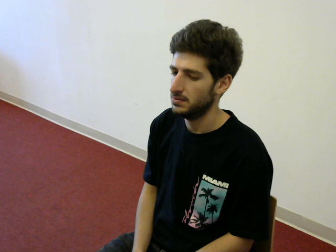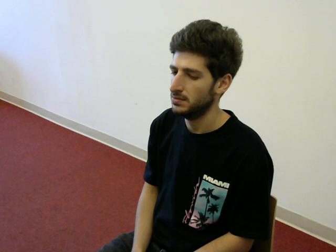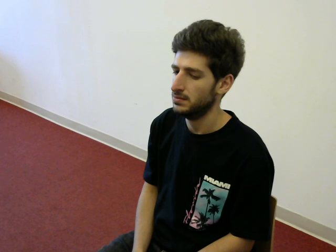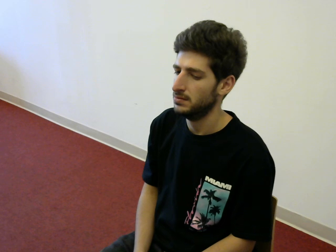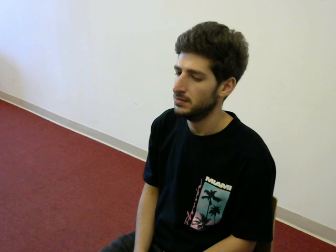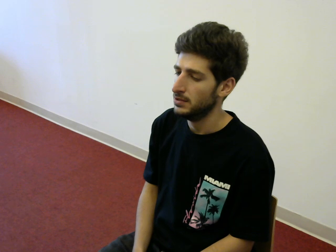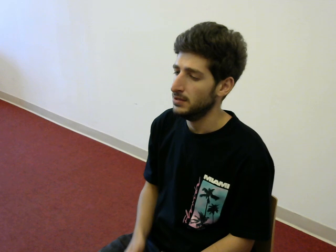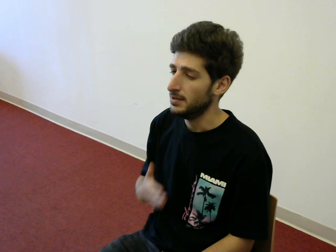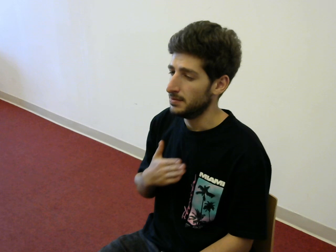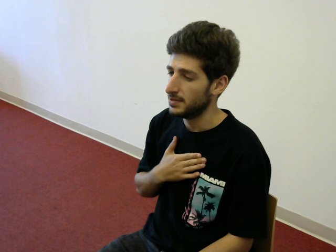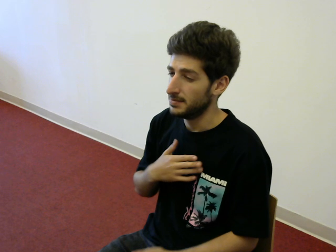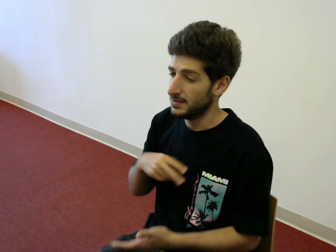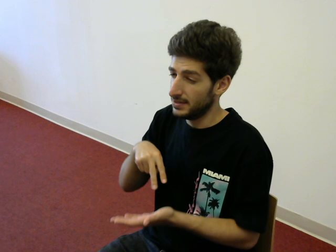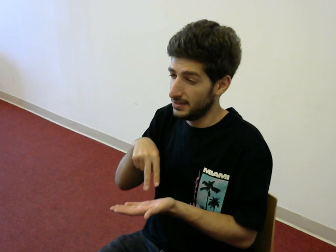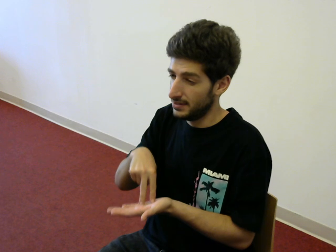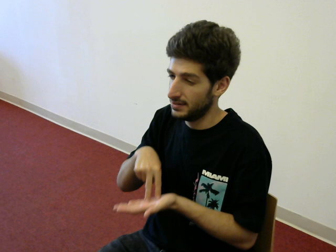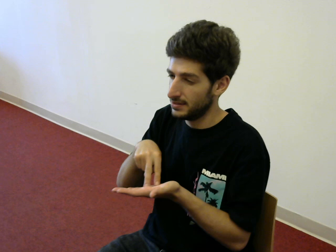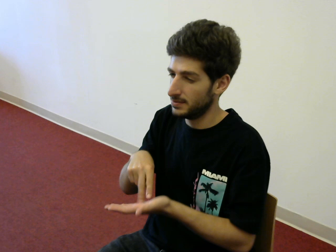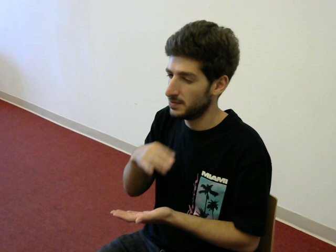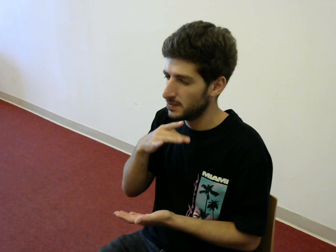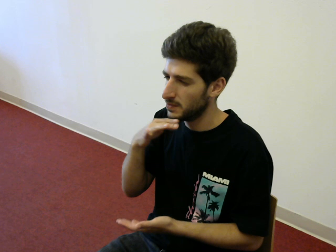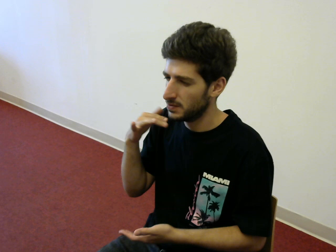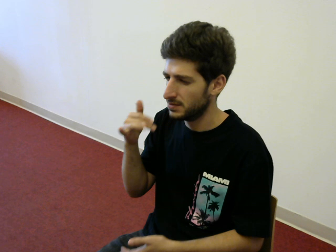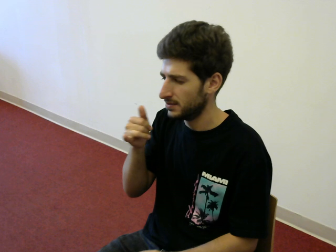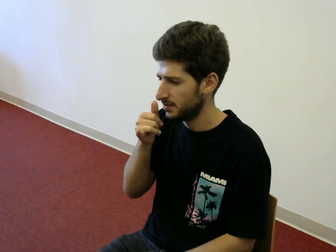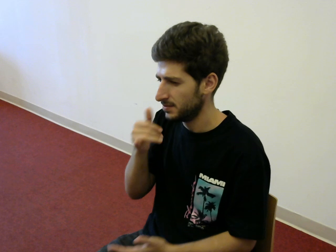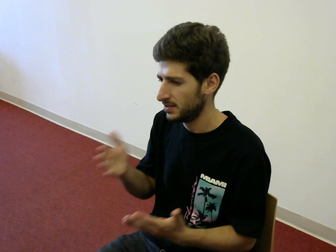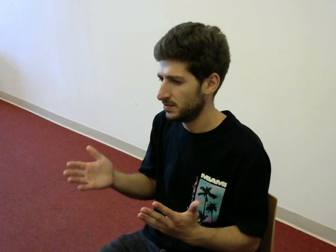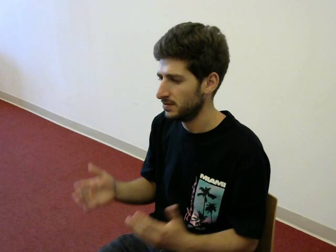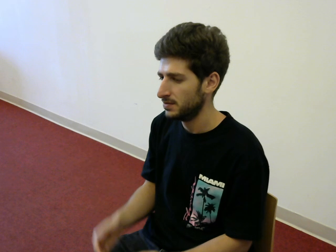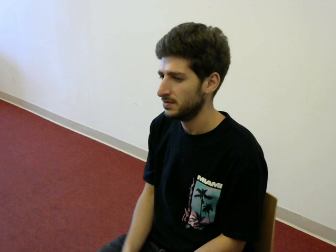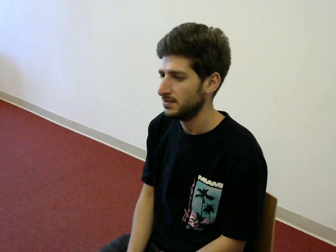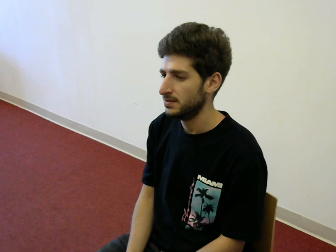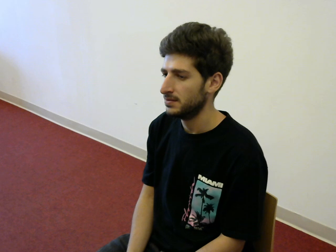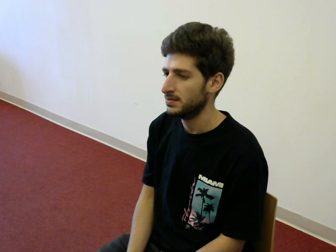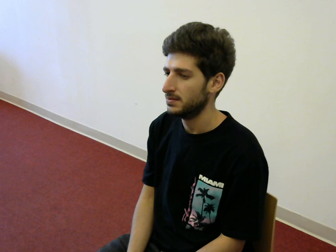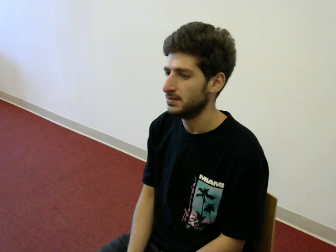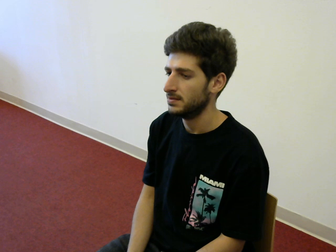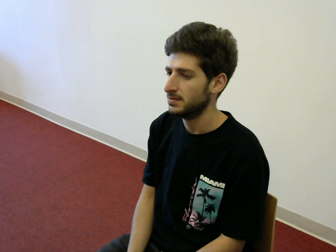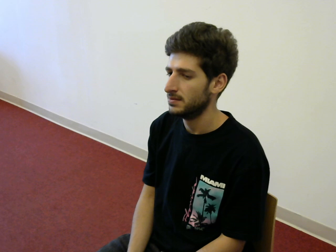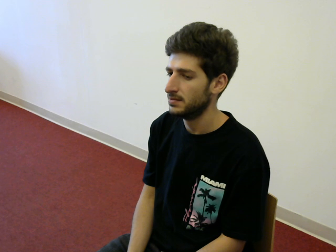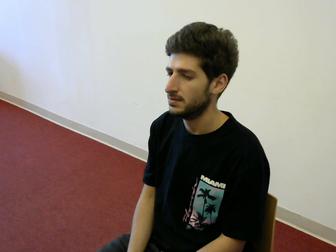Mən ayaq üstə çox dura bilmirəm